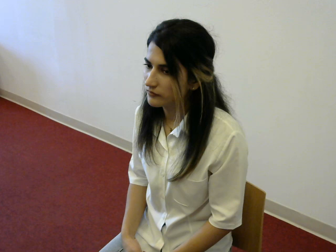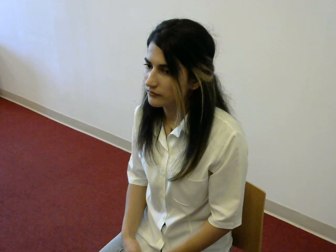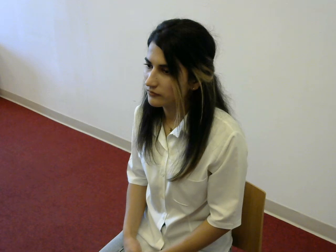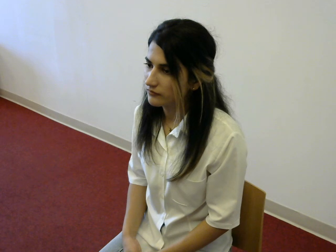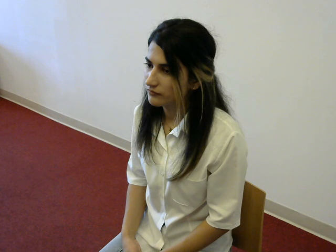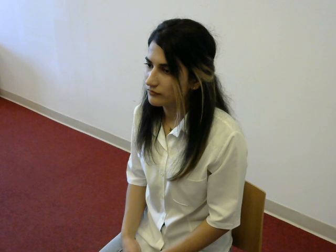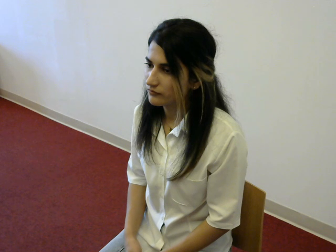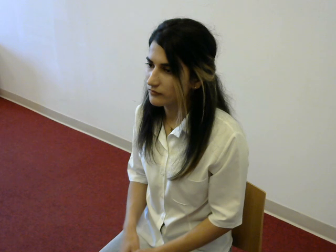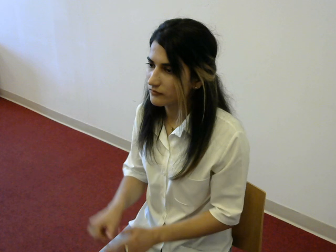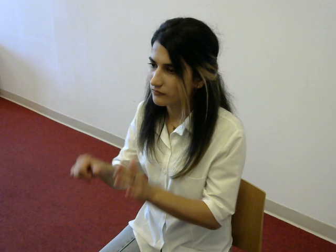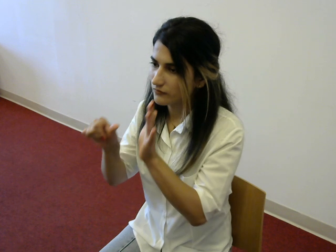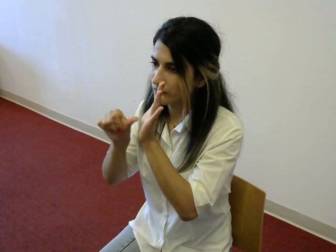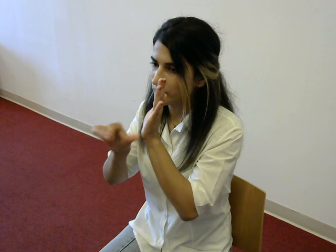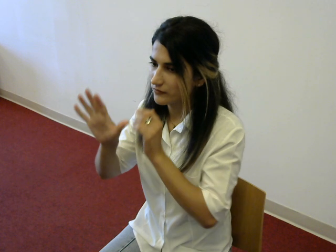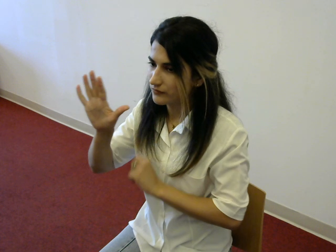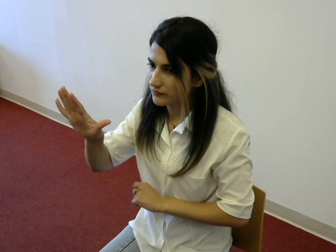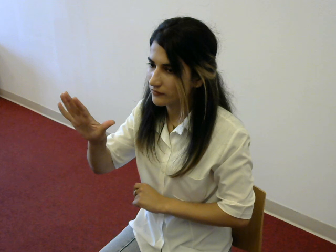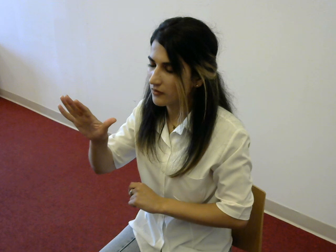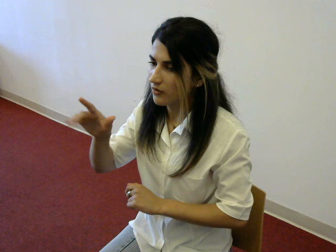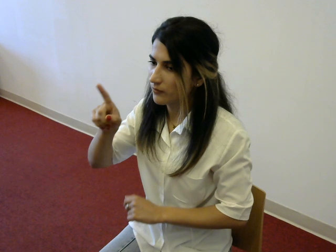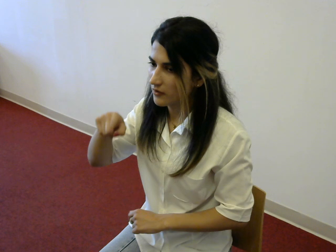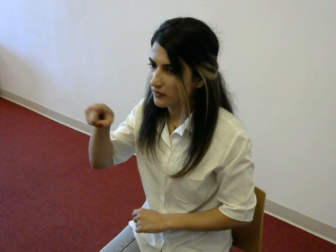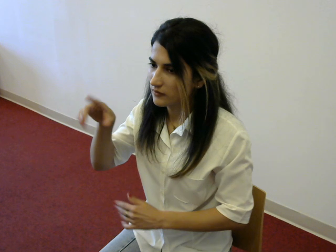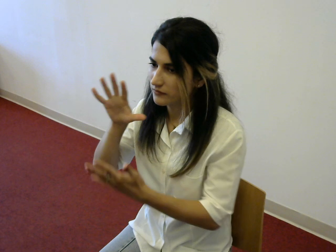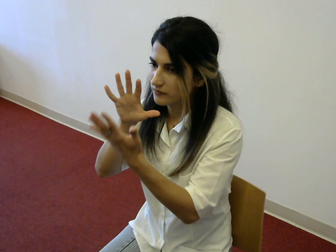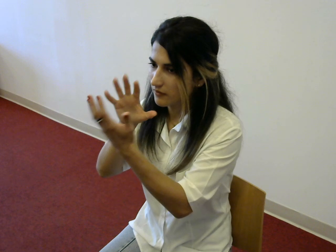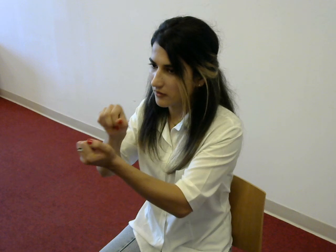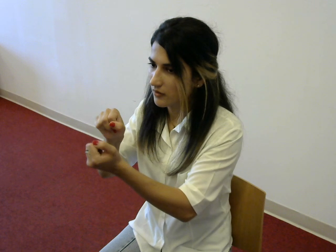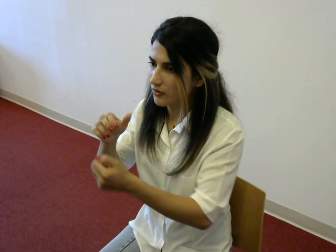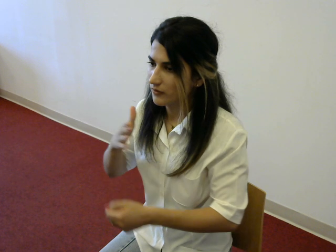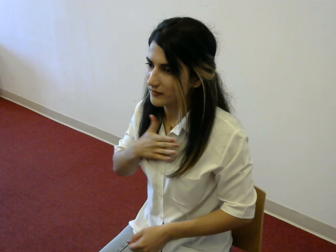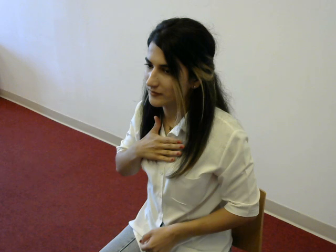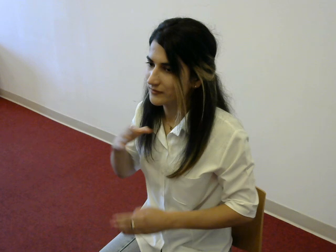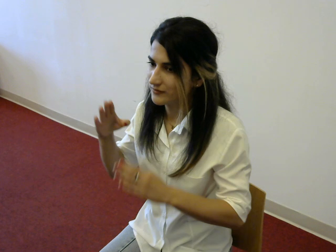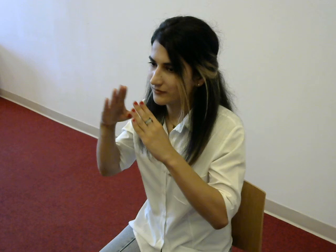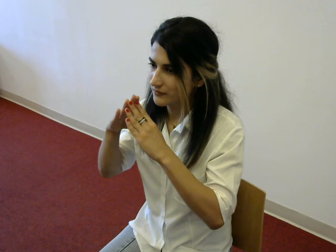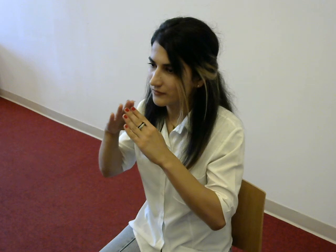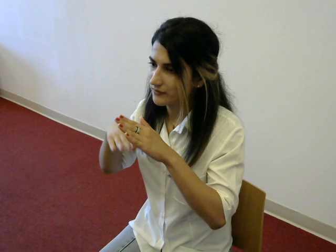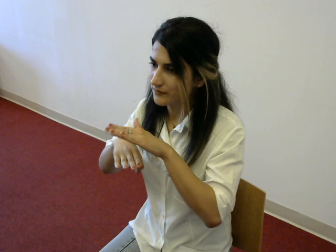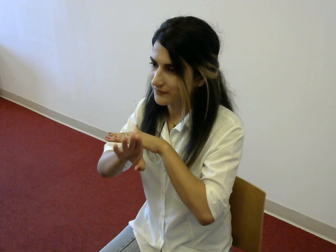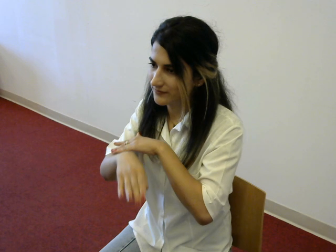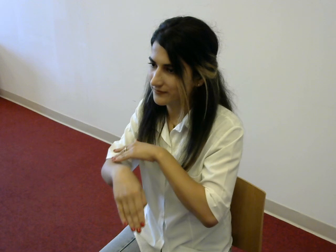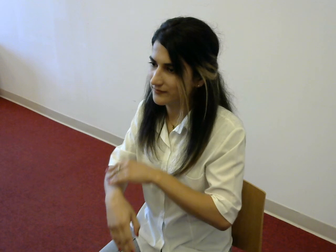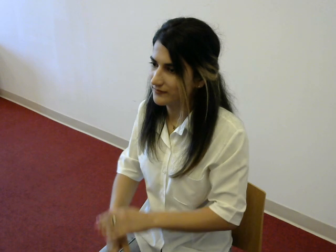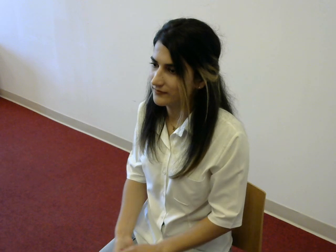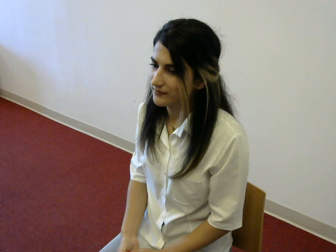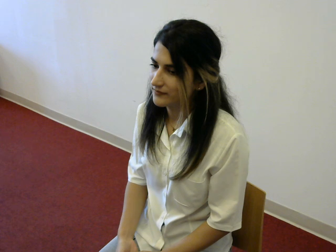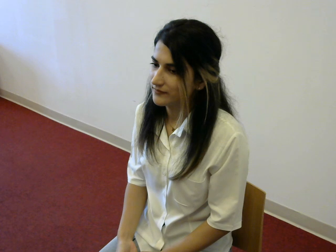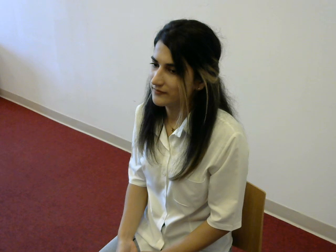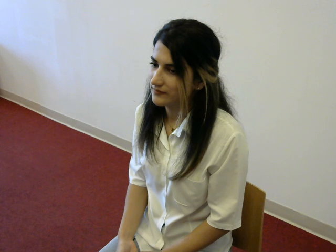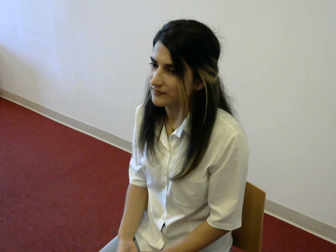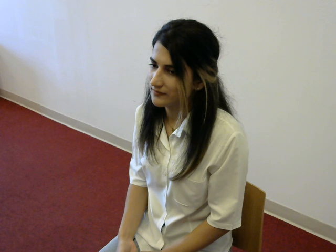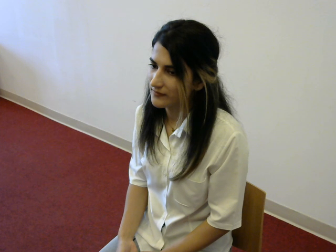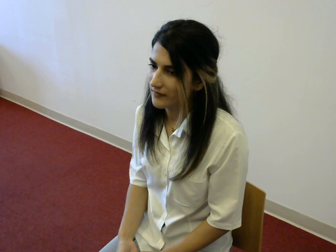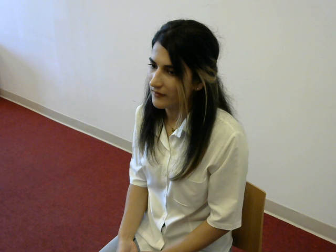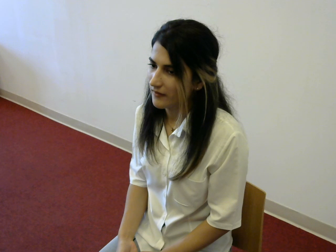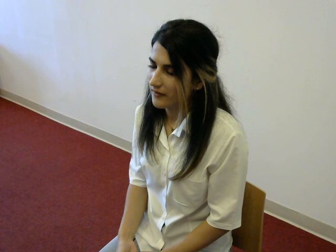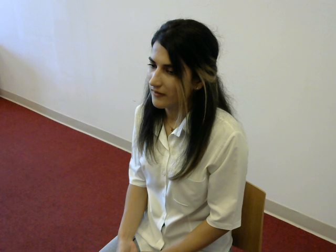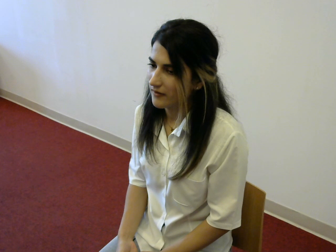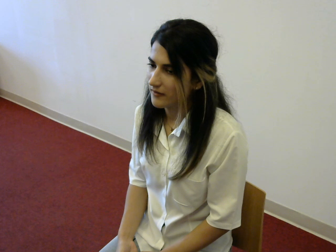65 saylı avtobus mənim evimə gedir